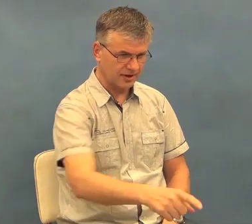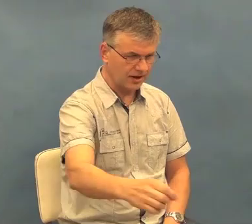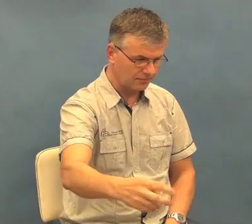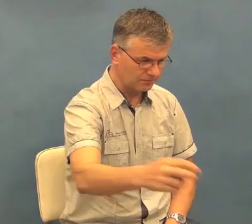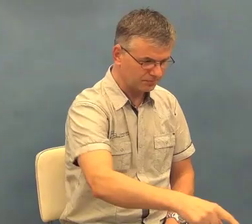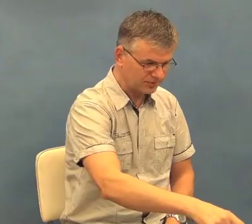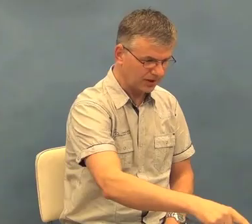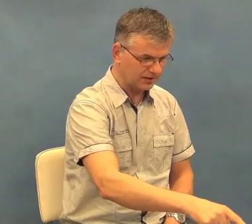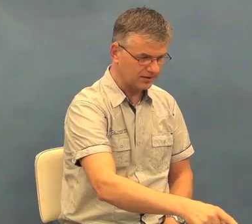Wskoczył.